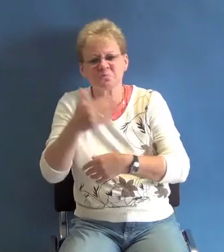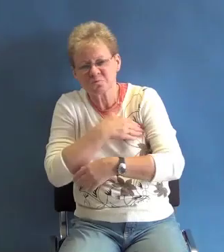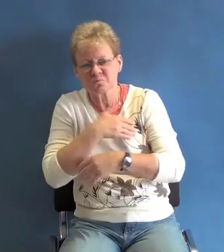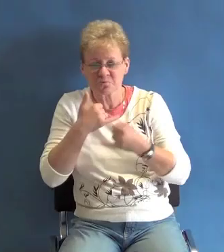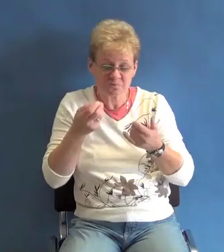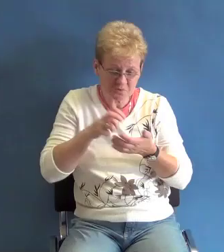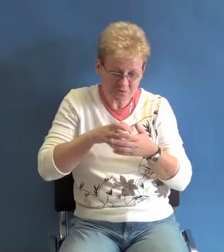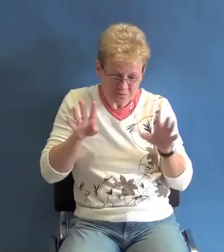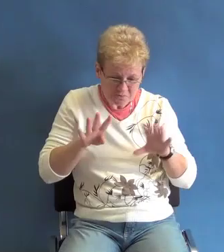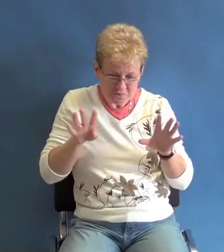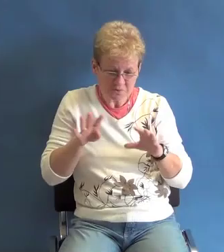Może ma iść do szkoły i różnie.